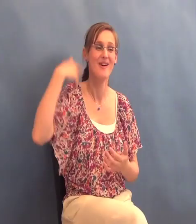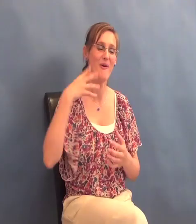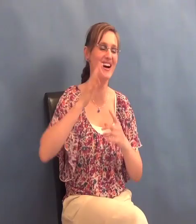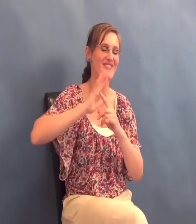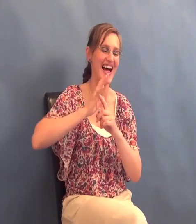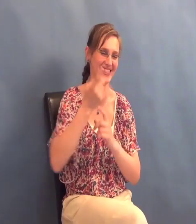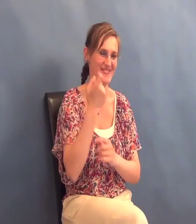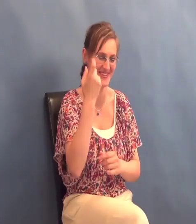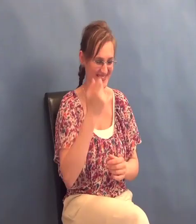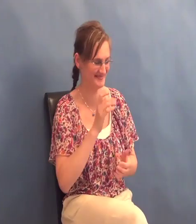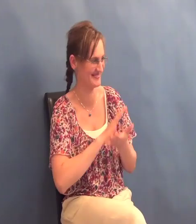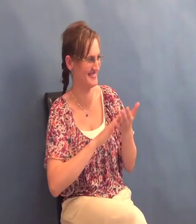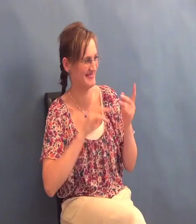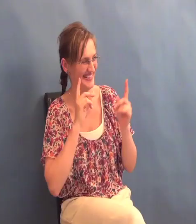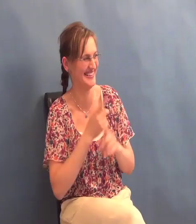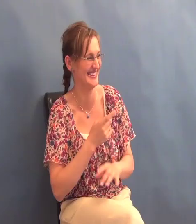I można powiedzieć, że dlatego myślałam o wentylatorze, przepraszam, pomyliłam się.